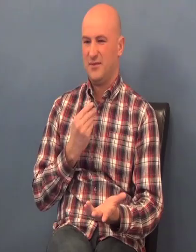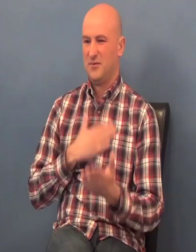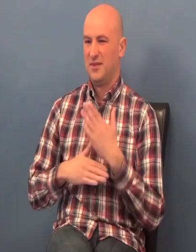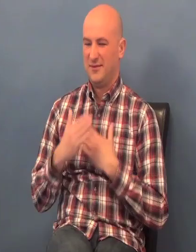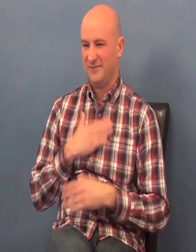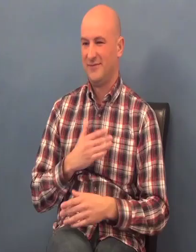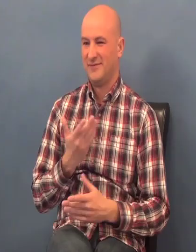Jest nieprzyjemnie.